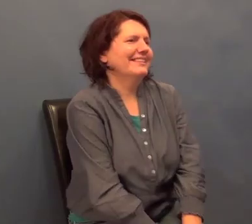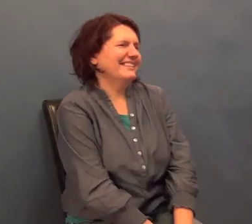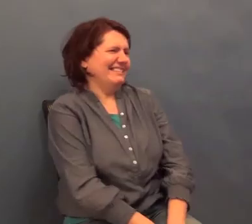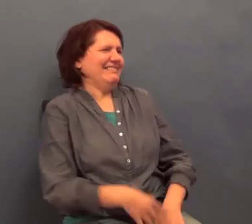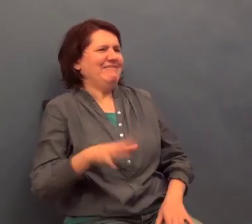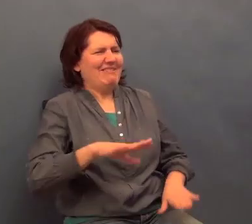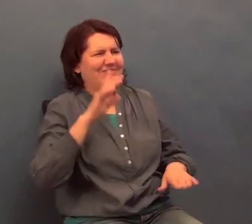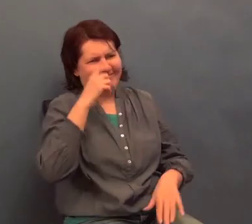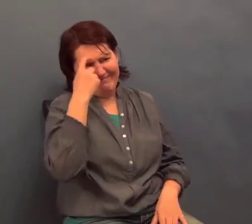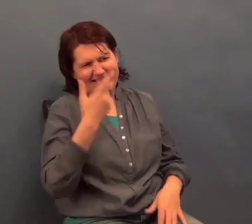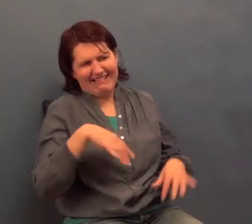Mały chłopiec jest niewinny.